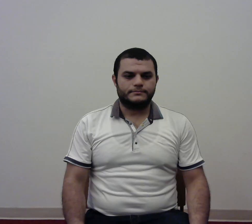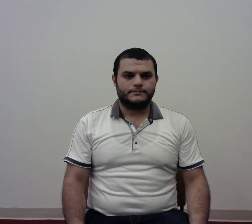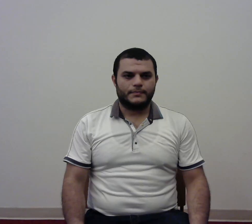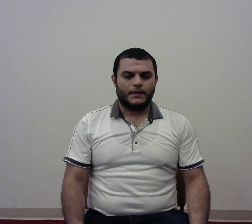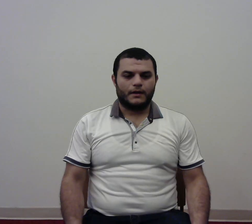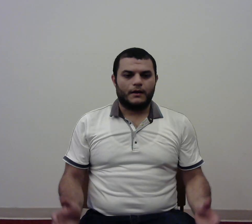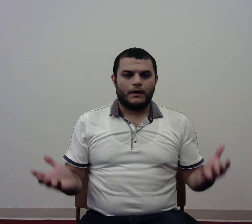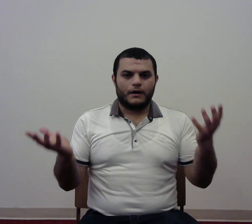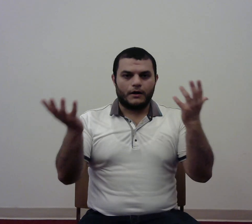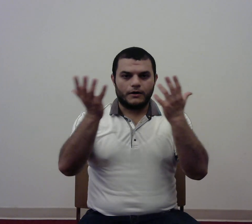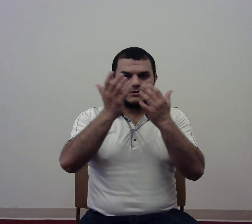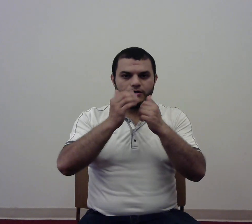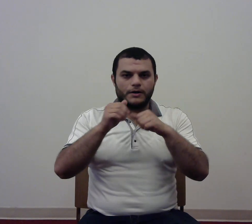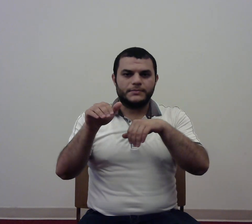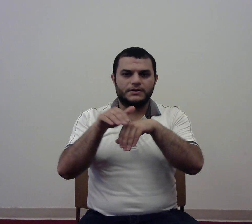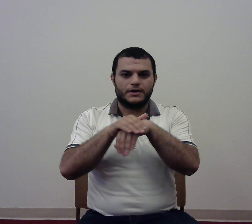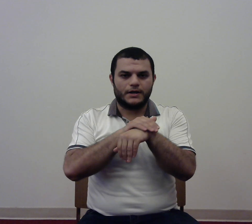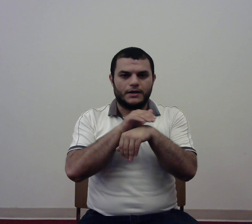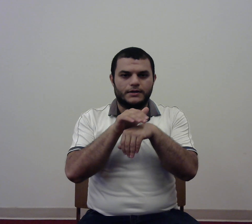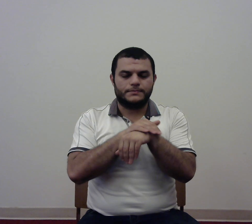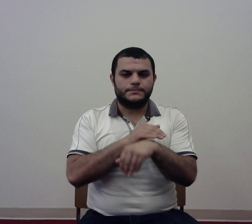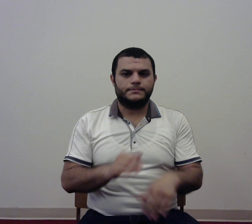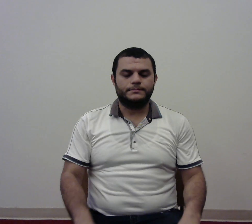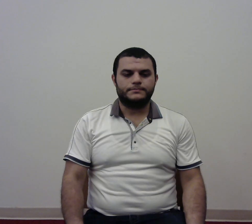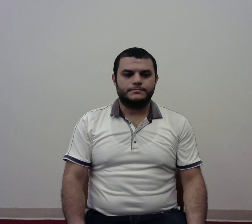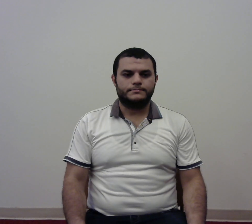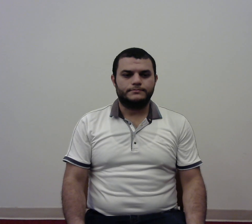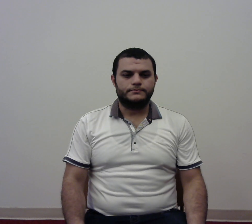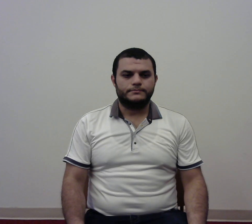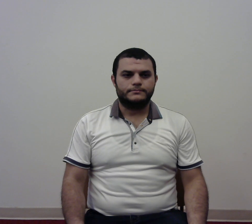Axşamınız xeyir